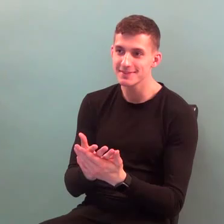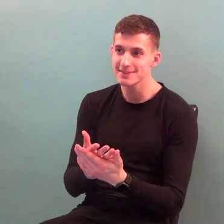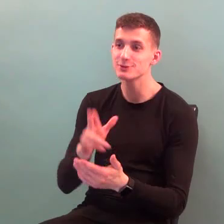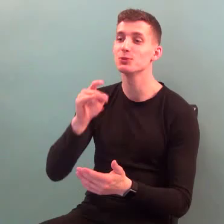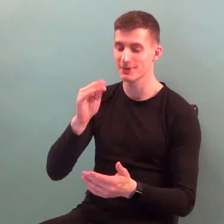Literowanie "?"